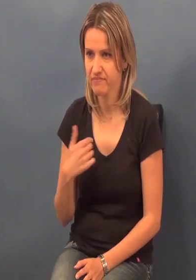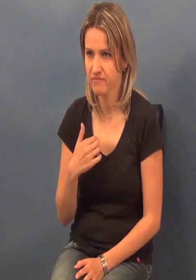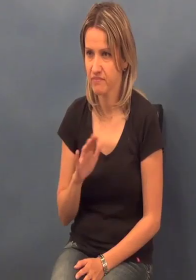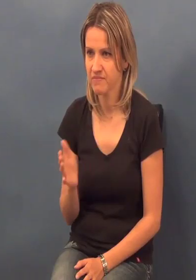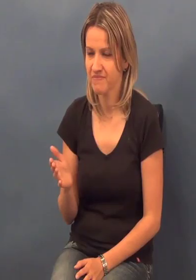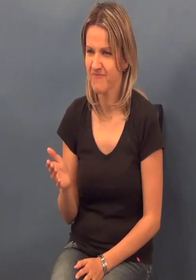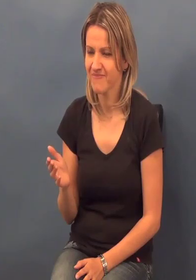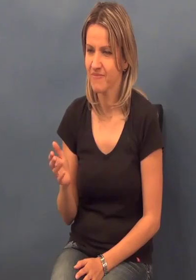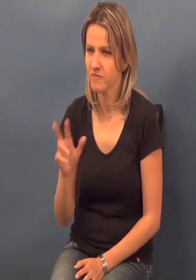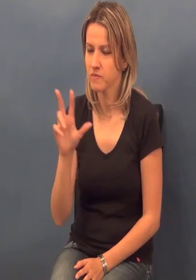Nie pasuje mi.